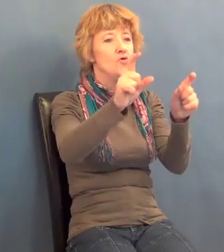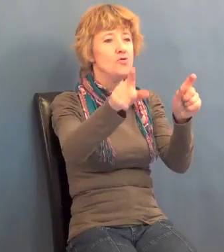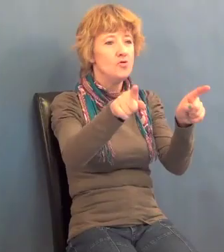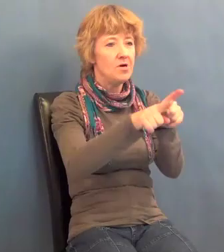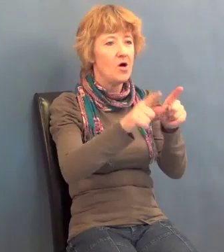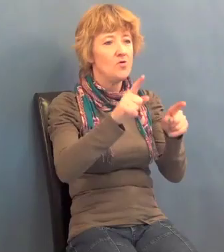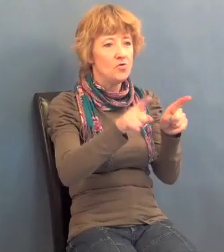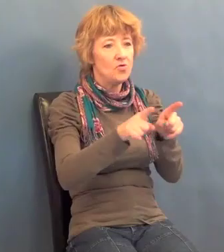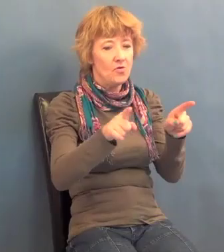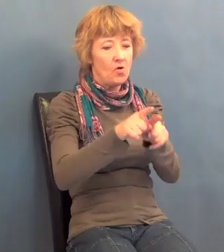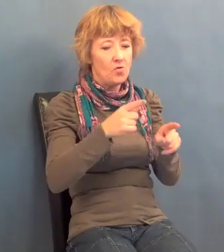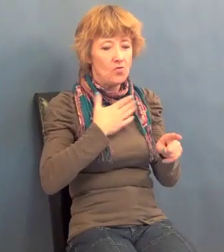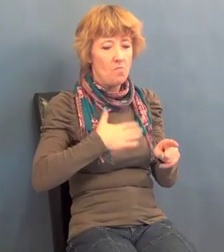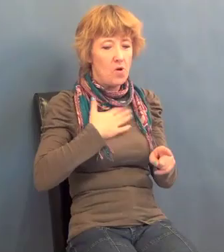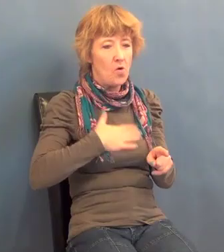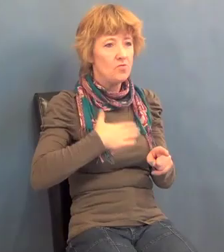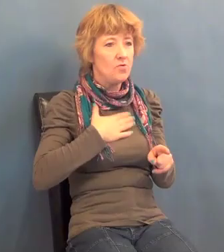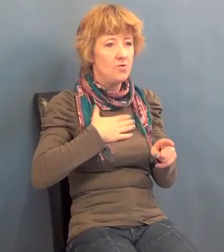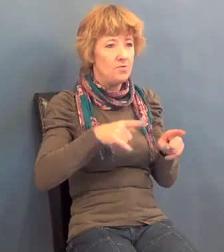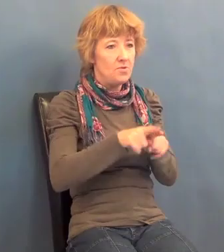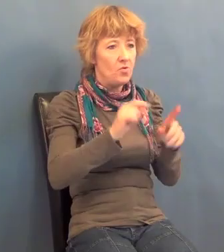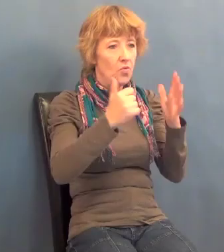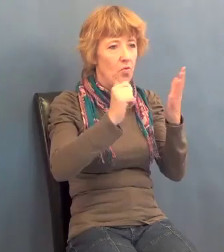Czy też masz wolne w sobotę?